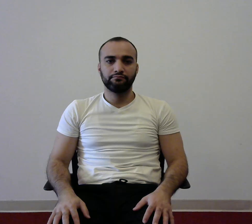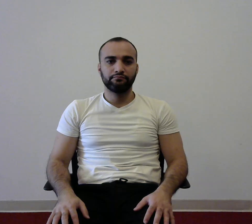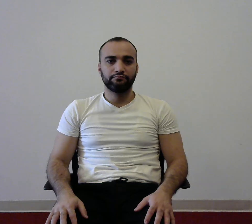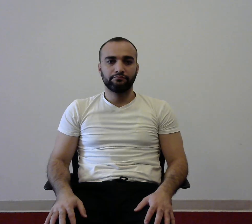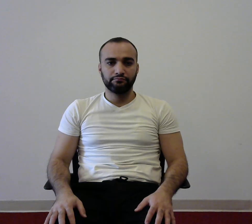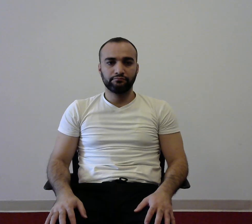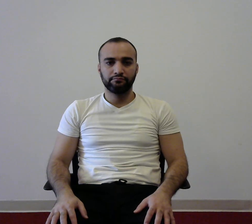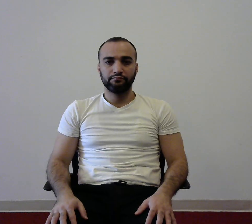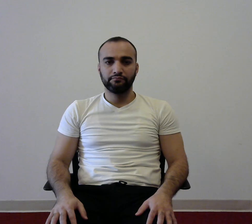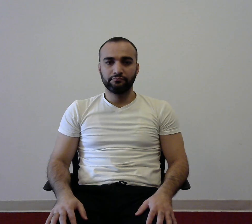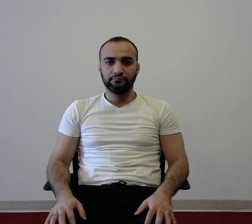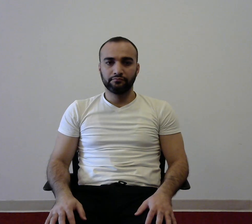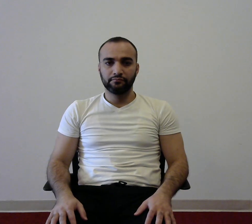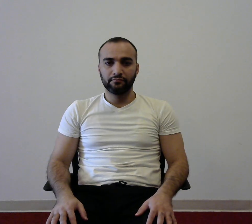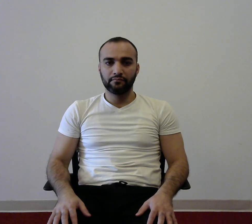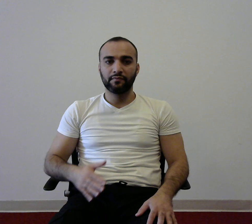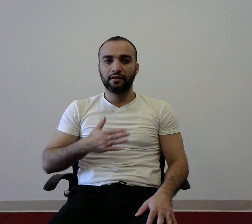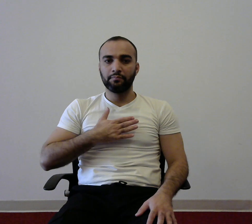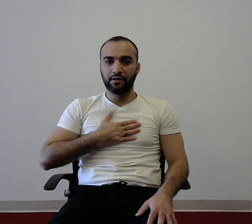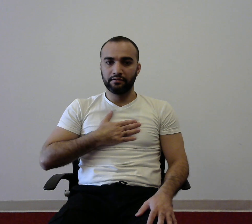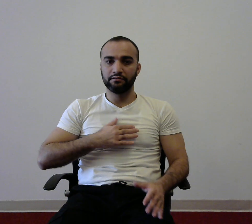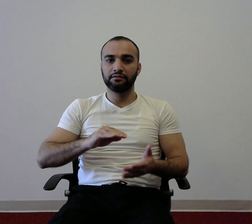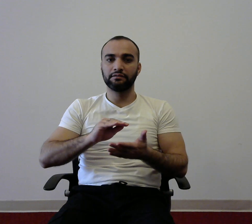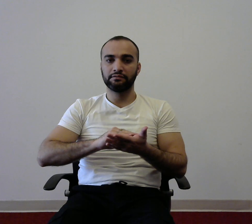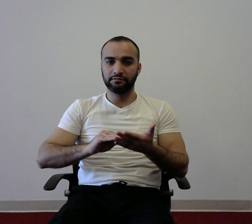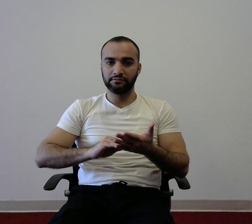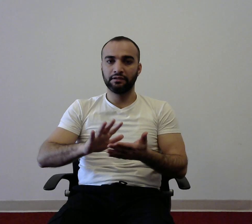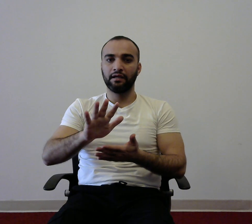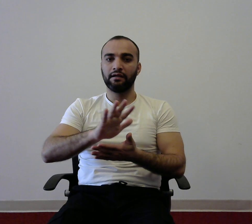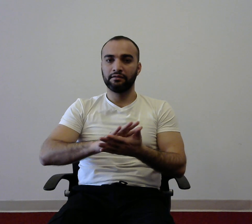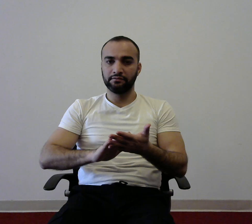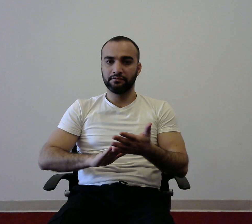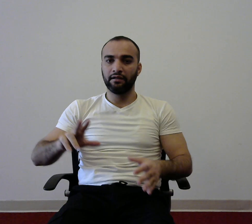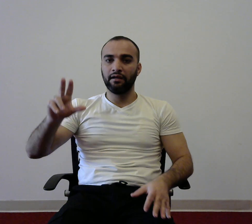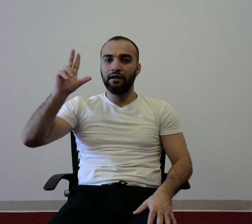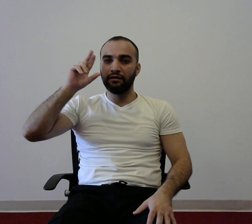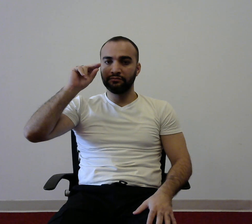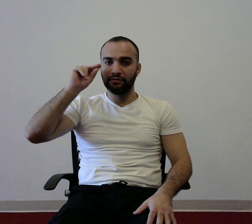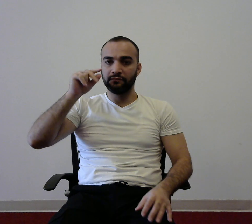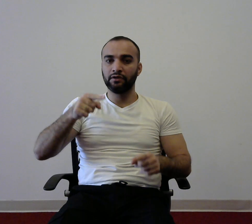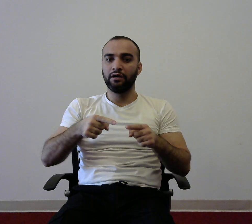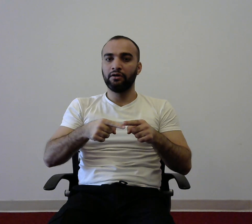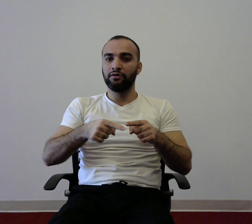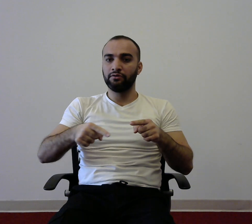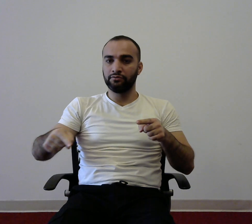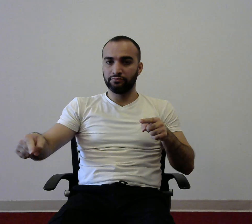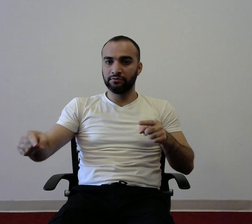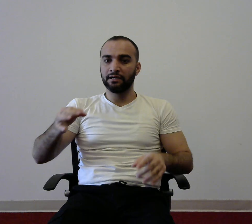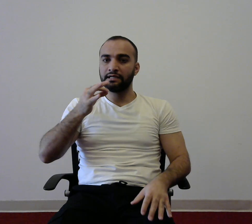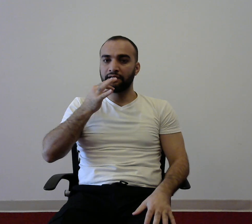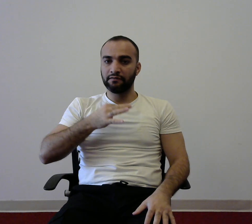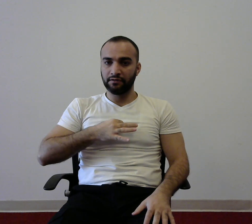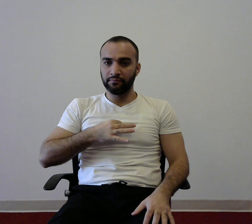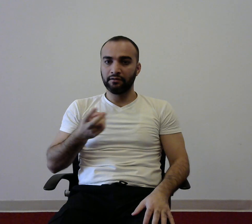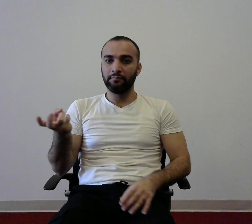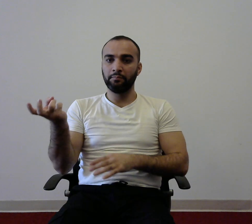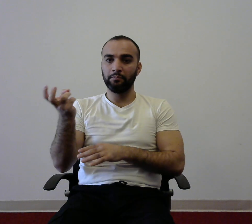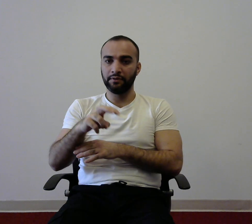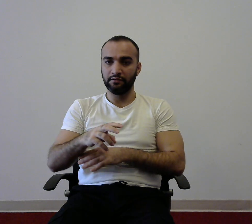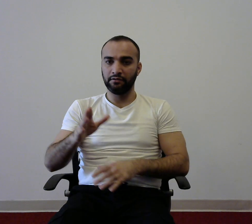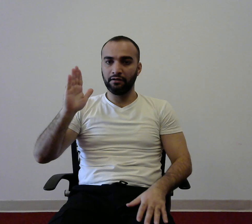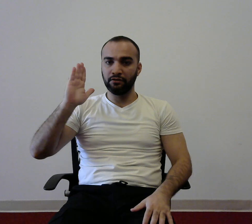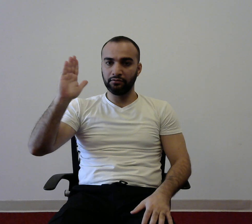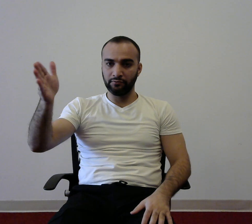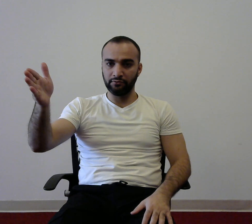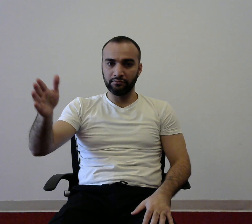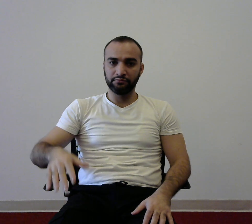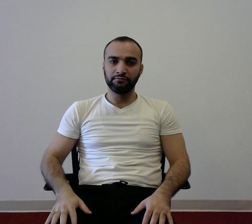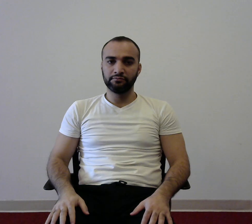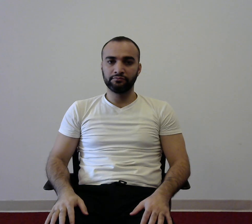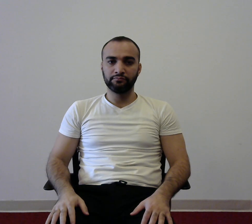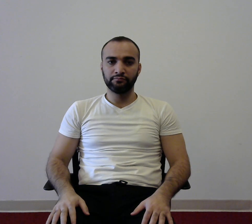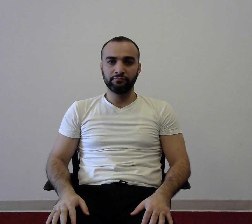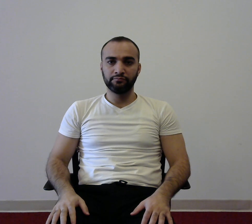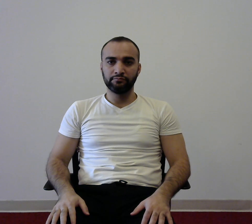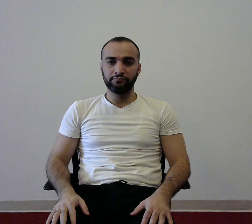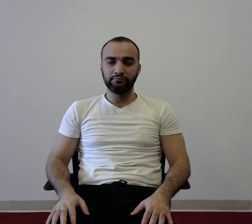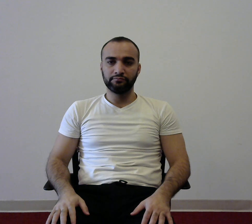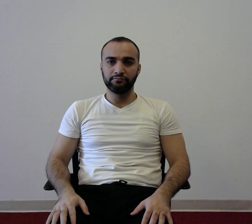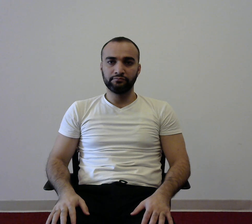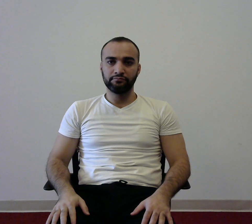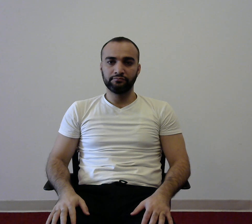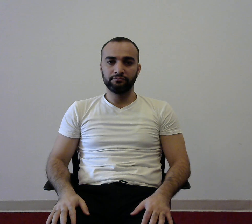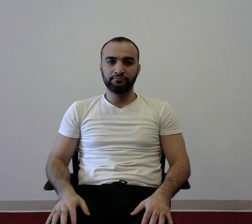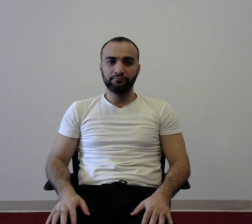Mənim yazdığım ərizəyə hansı müddətdə cavab gələcək?